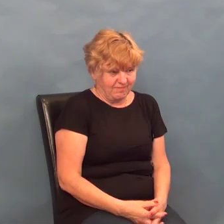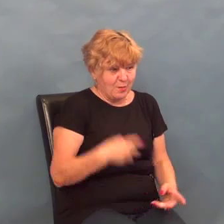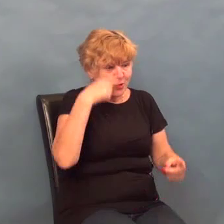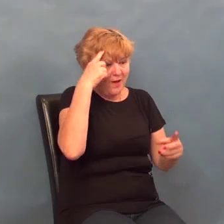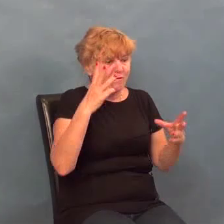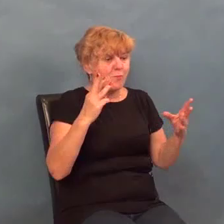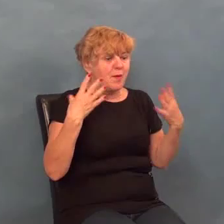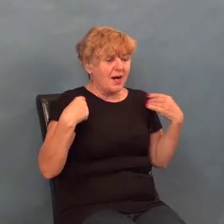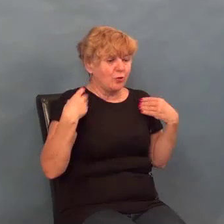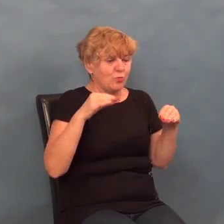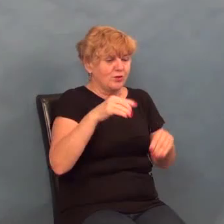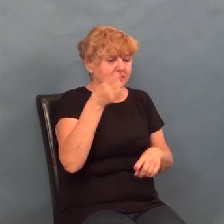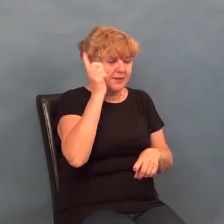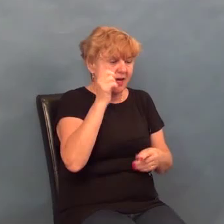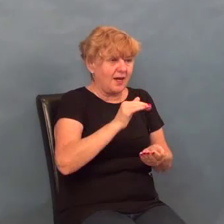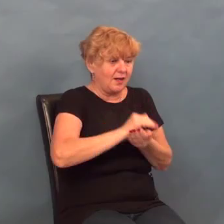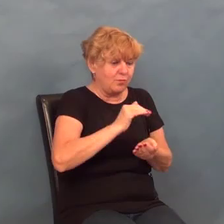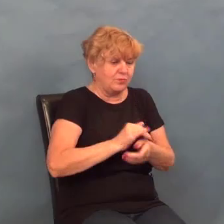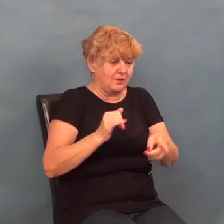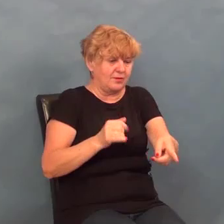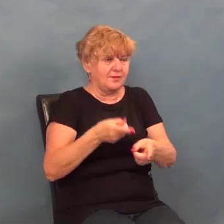Ja myślę, że ten zakaz jedzenia hamburgerów obowiązuje w parku.